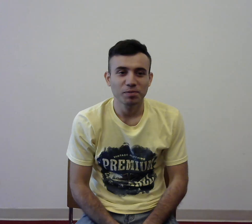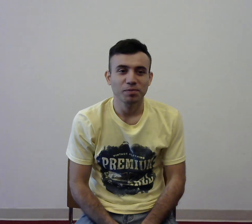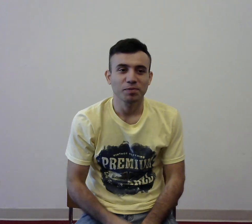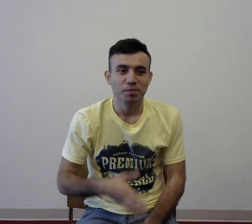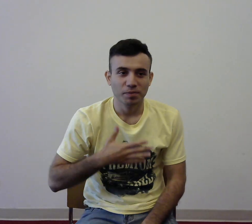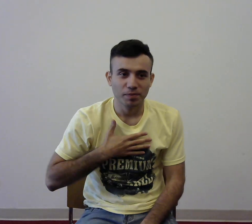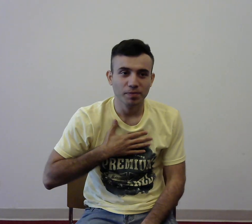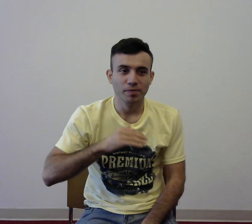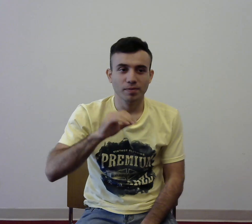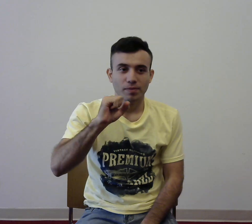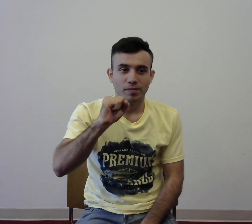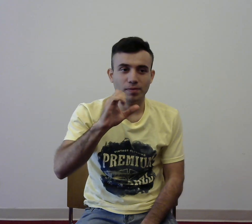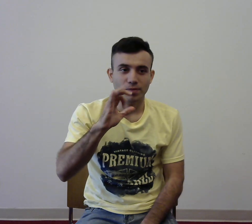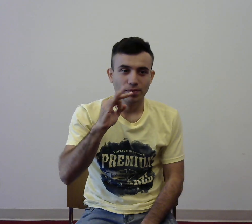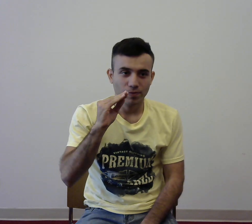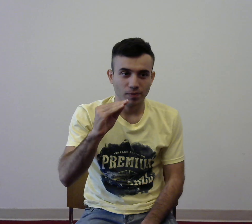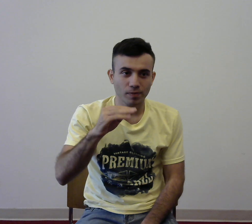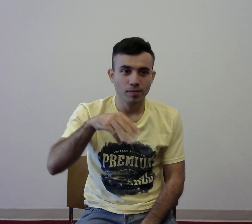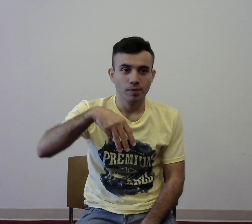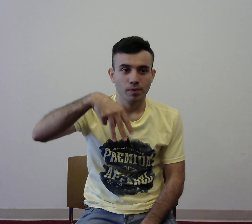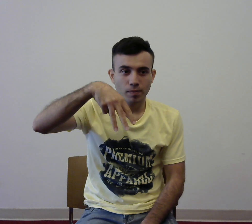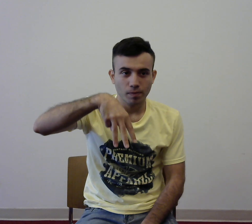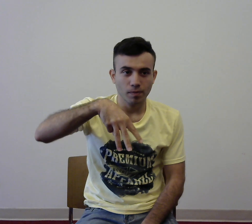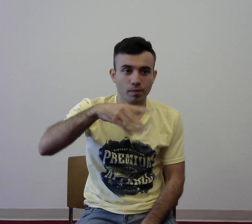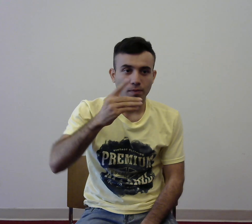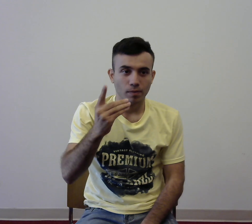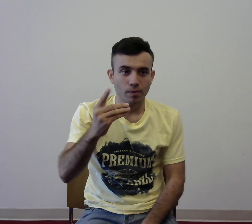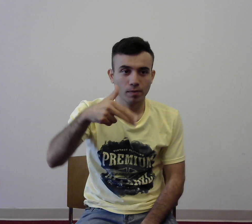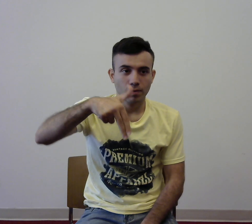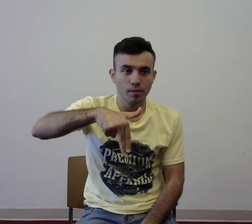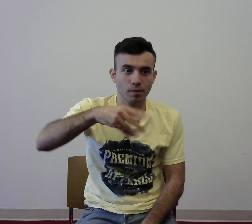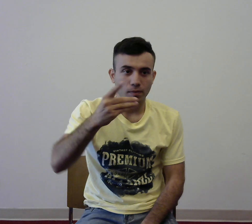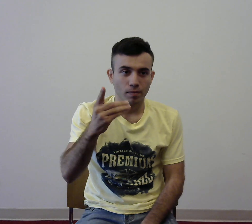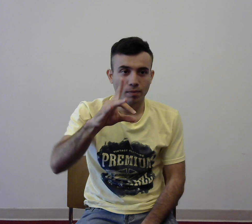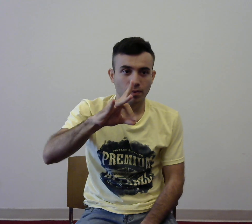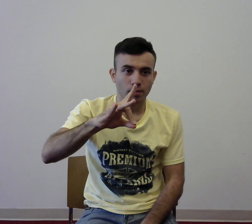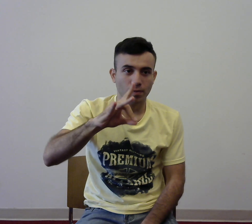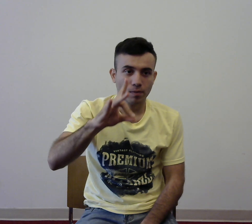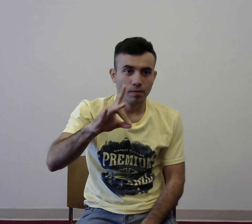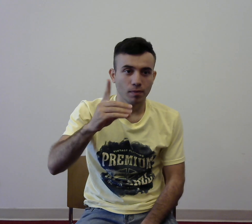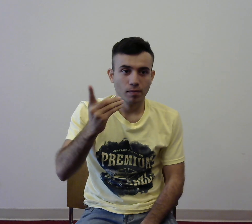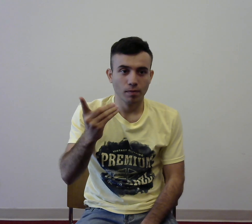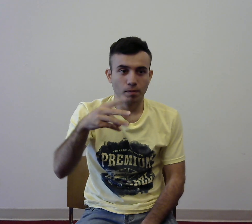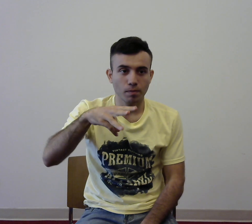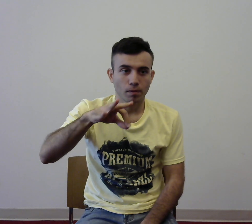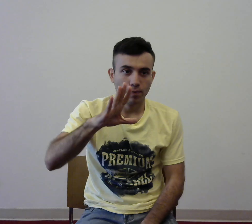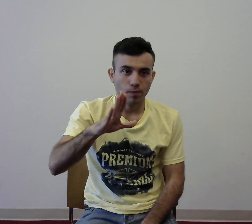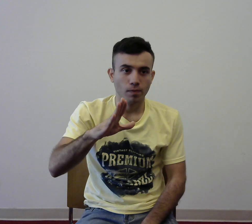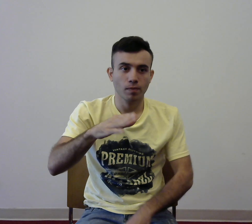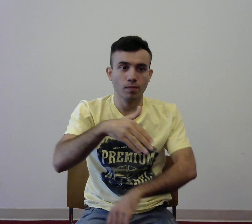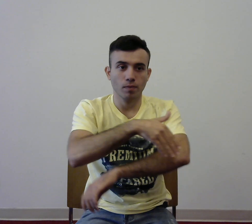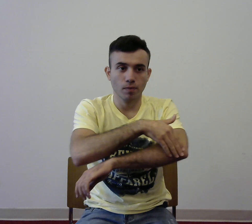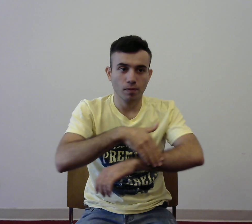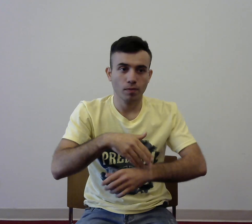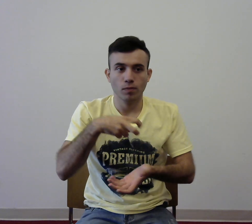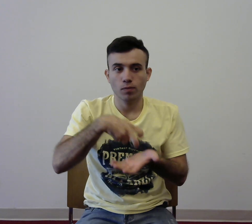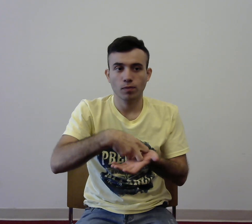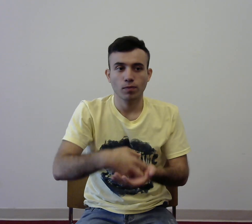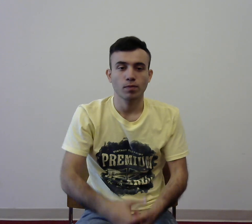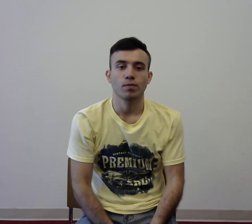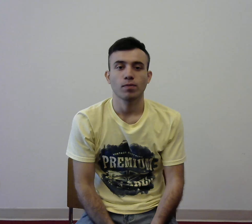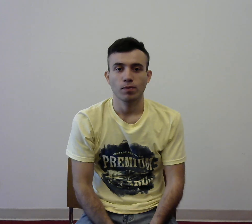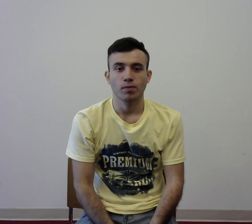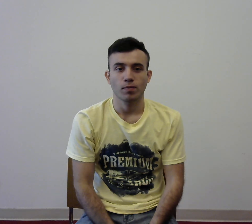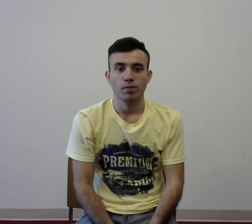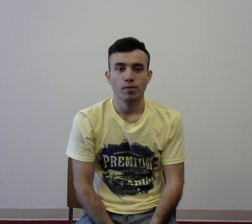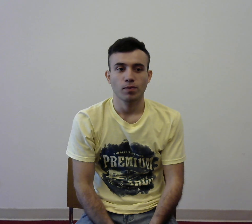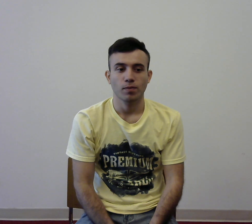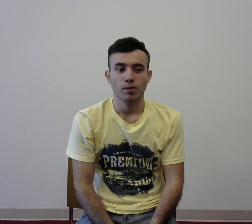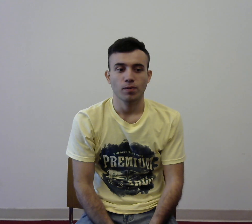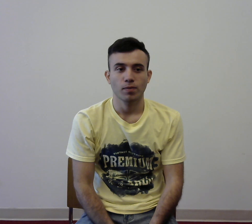Mən Asif Məhərrəmov küçəsində qeydiyyatdayam